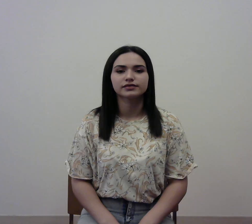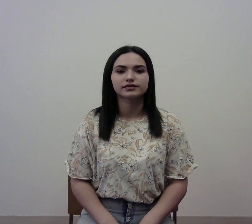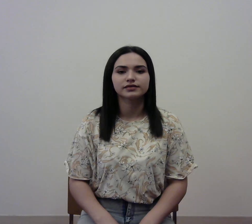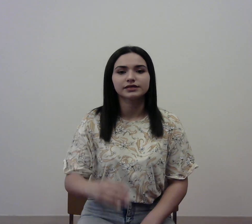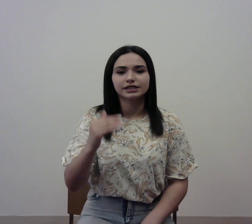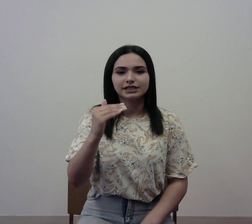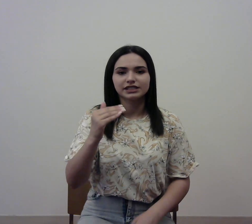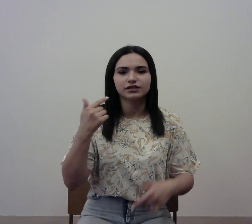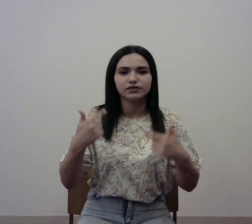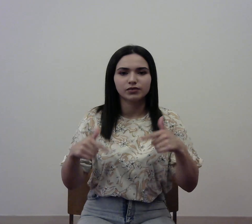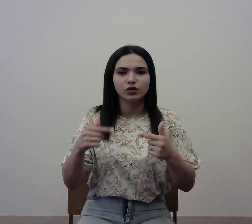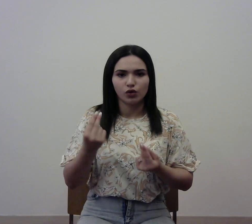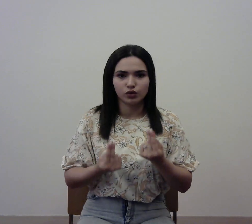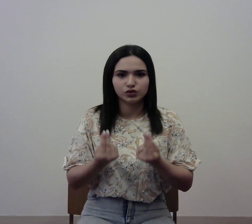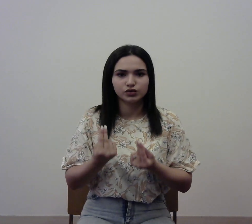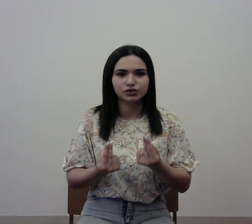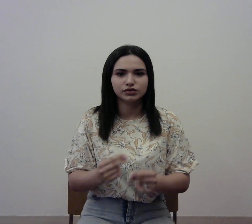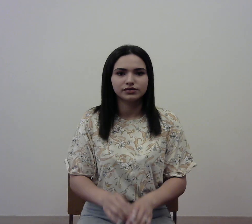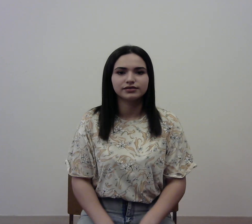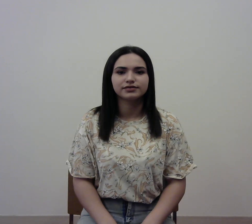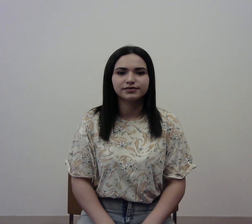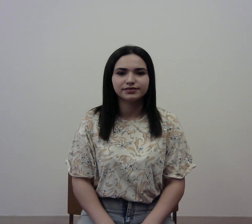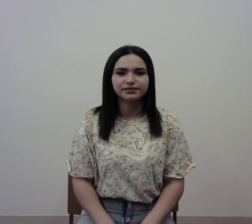Siz futbol oynayırsınız?